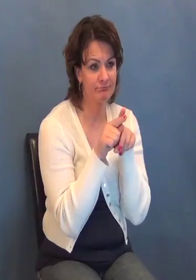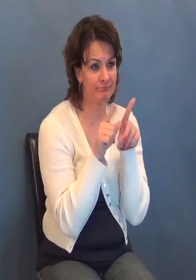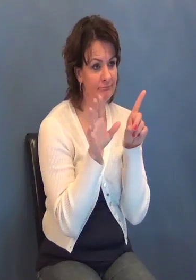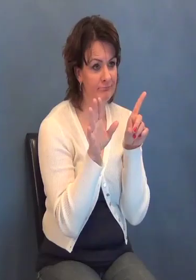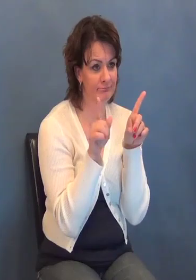Też...